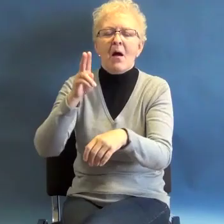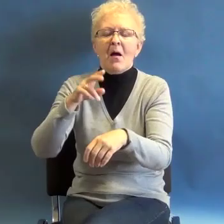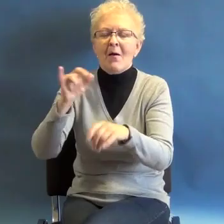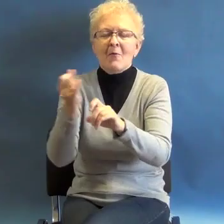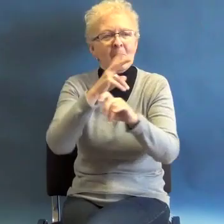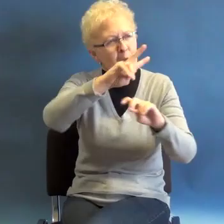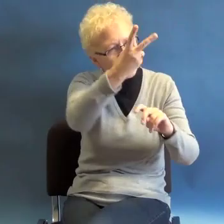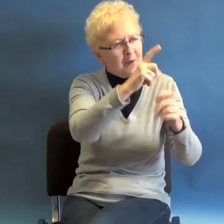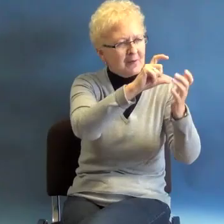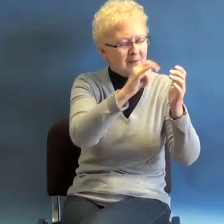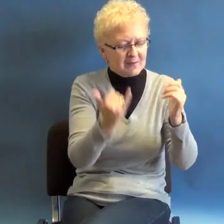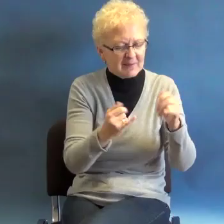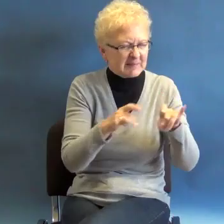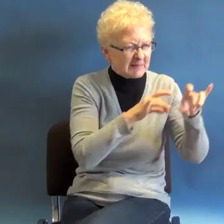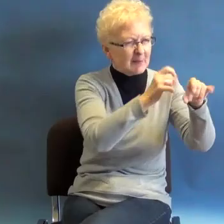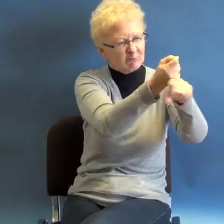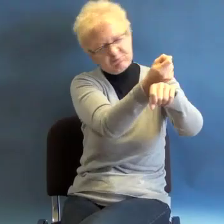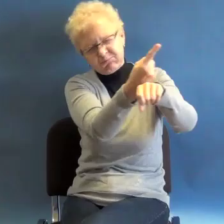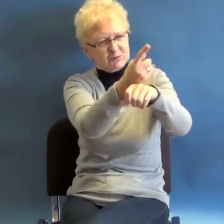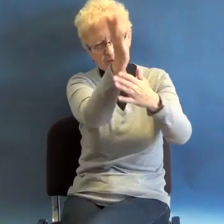Dziecko znowu biegnie i rozbija następną szybę.